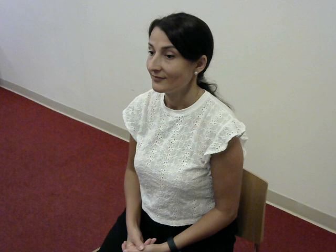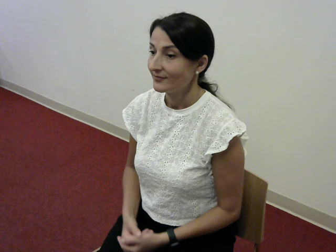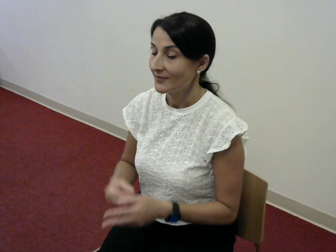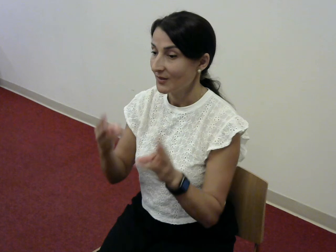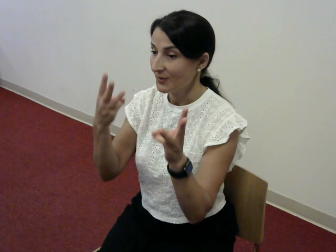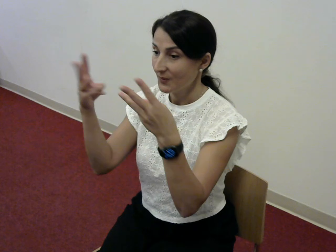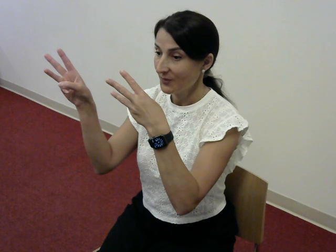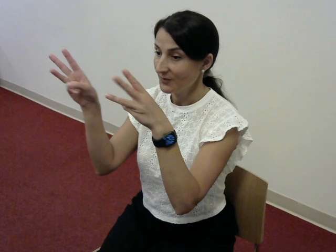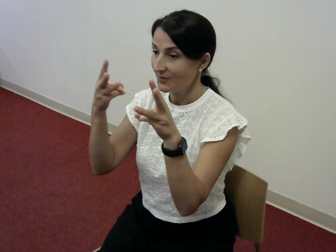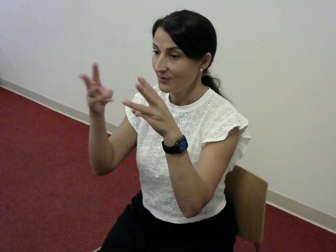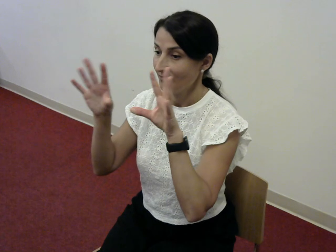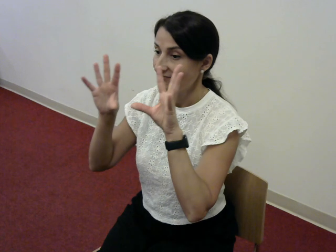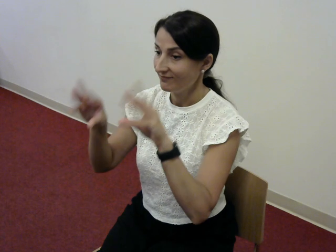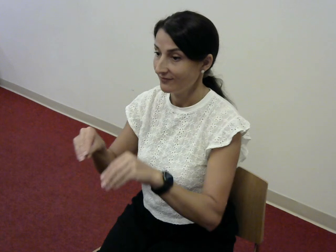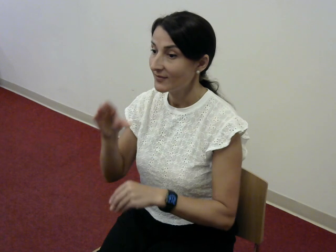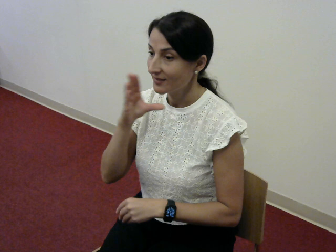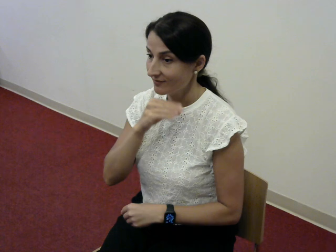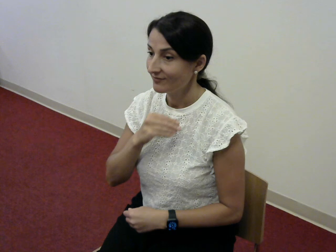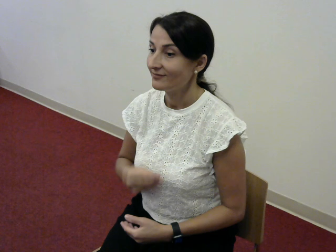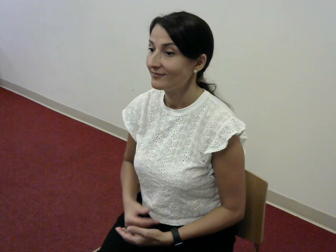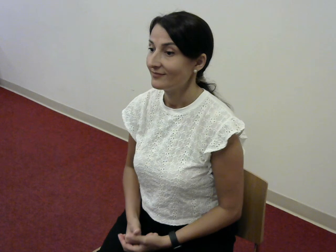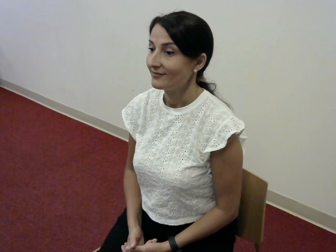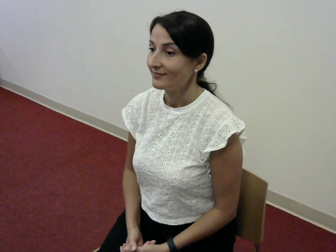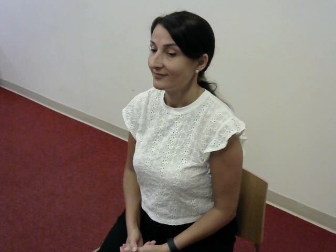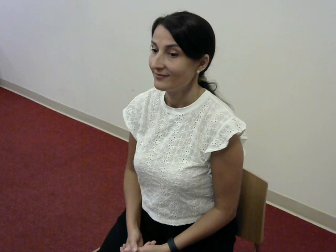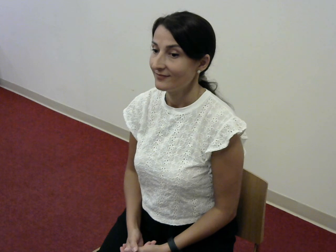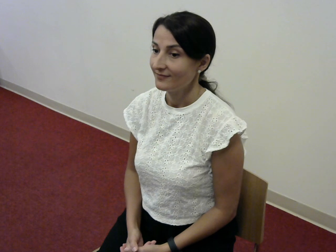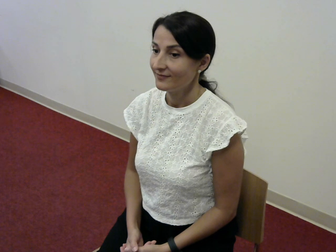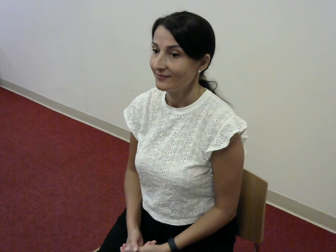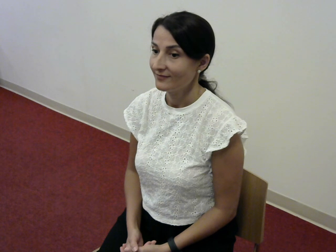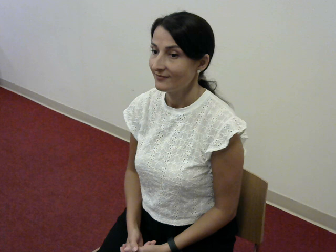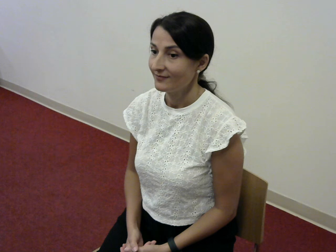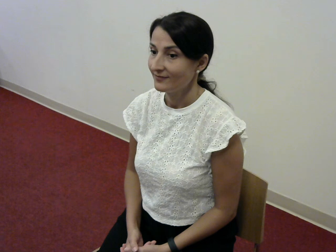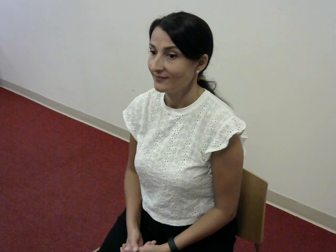Kondisioneri söndürə bilərsinizmi?